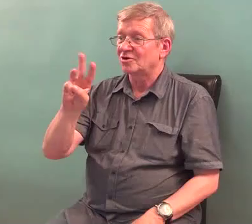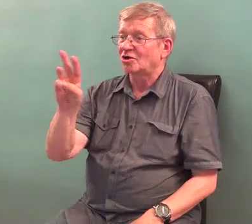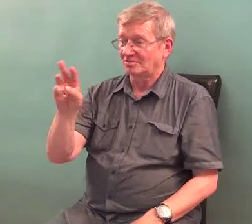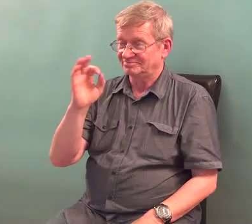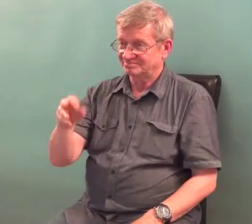Dobrze, we wtorek.